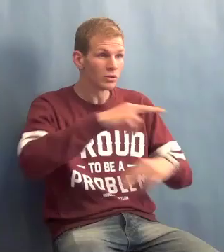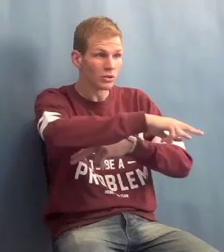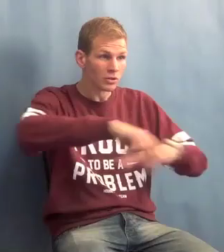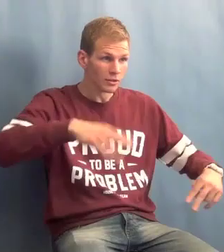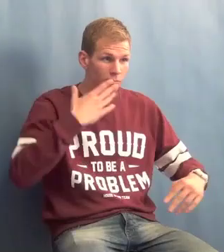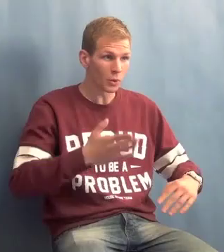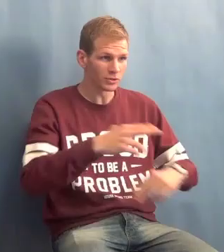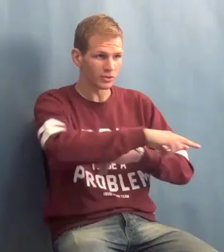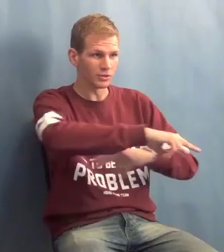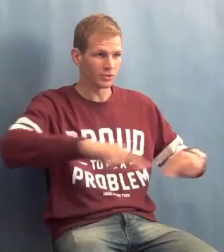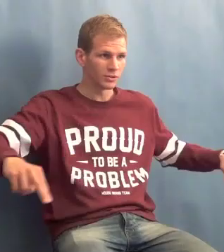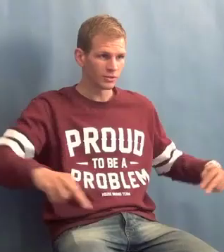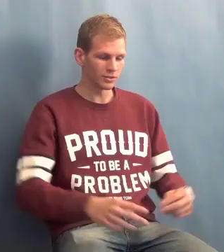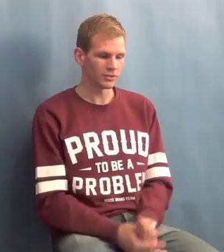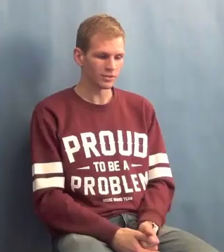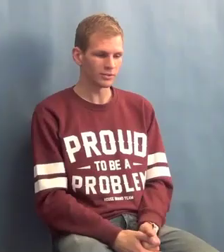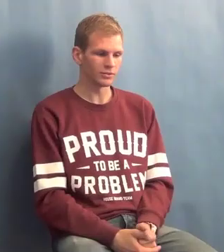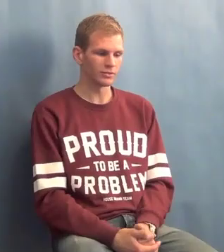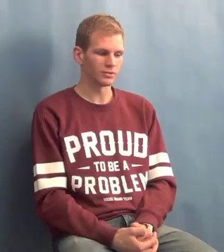No mówię, że chodzi mi o tory, takie kolejowe.